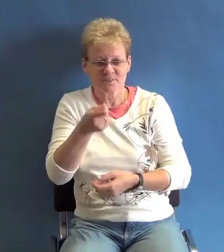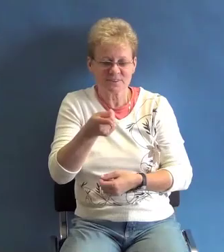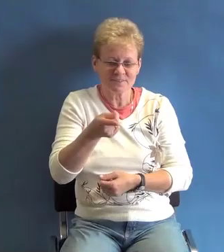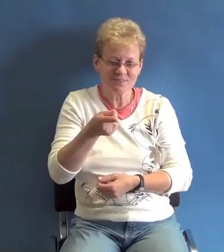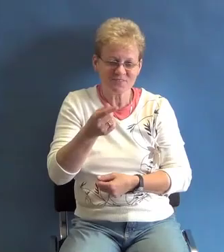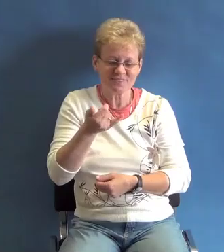Ale nie chce mu się, śpi.